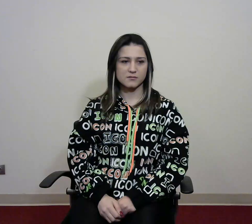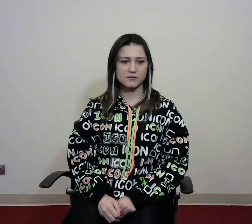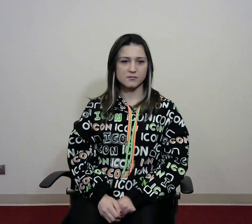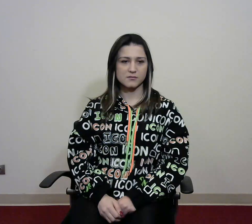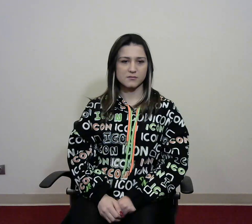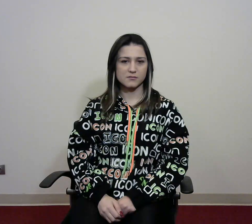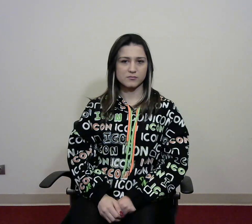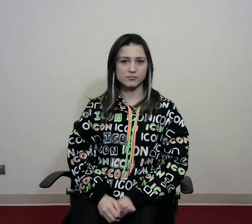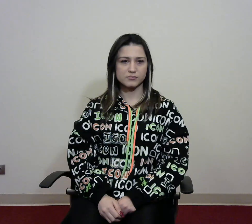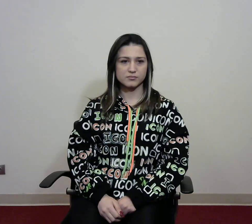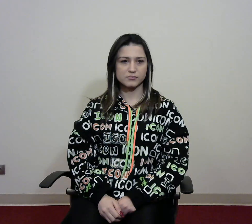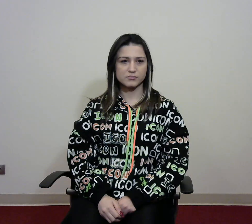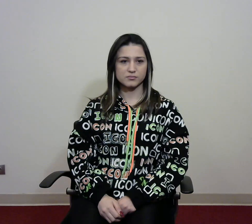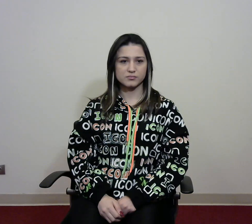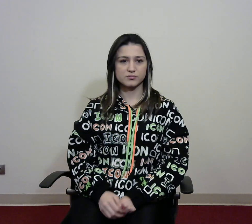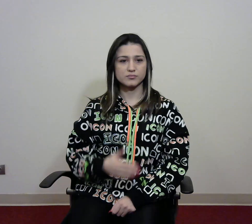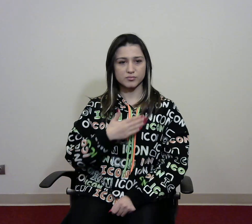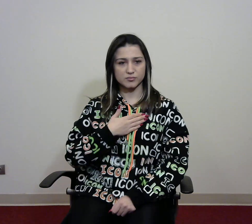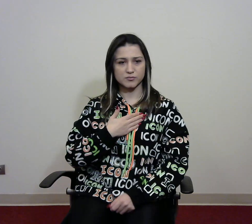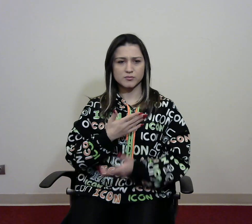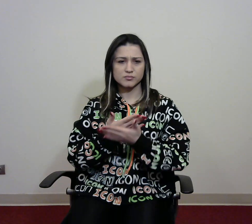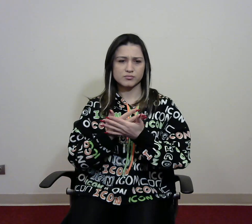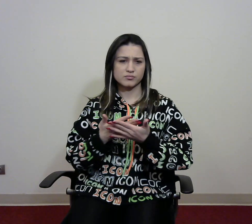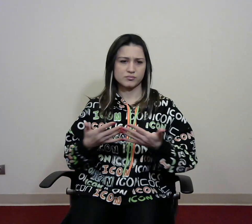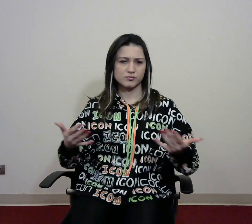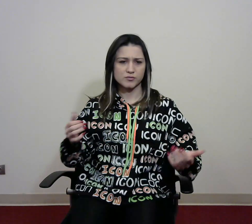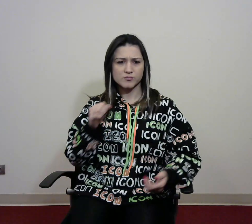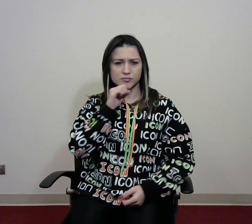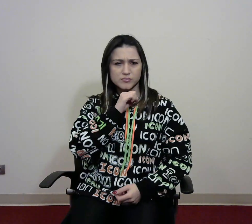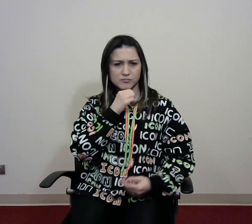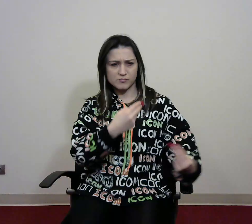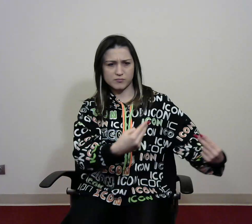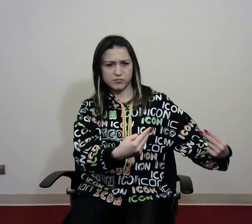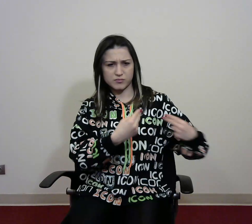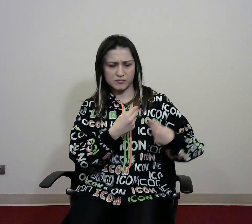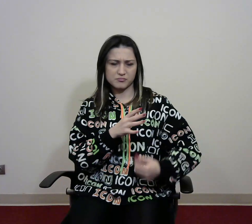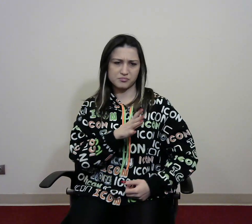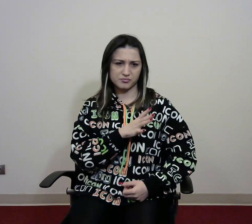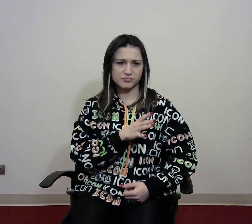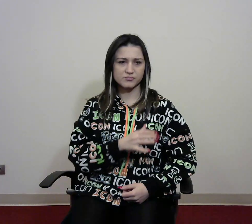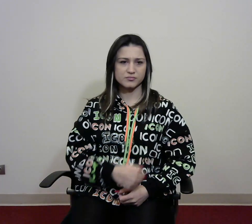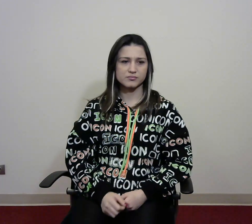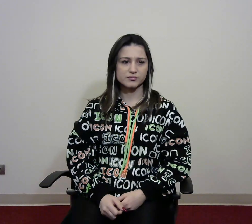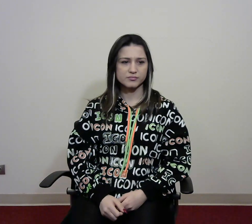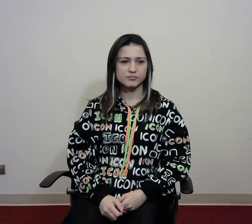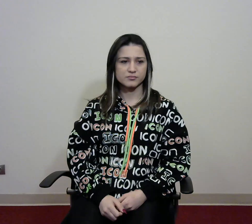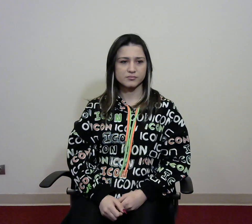Mənim əşyalarımı oğurlayıblar